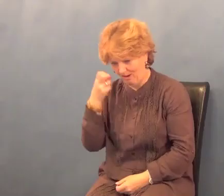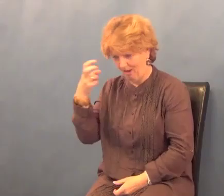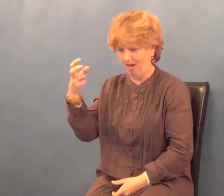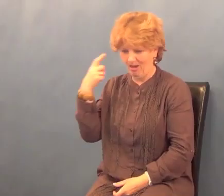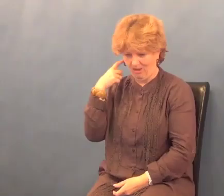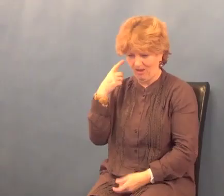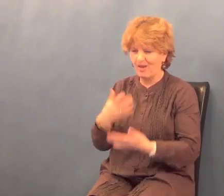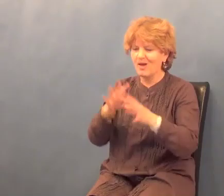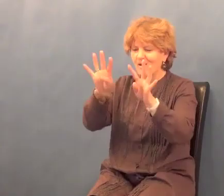On jest zaskoczony, słyszy.